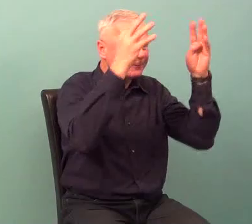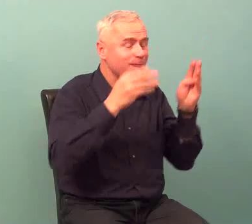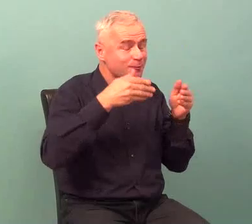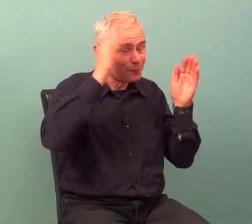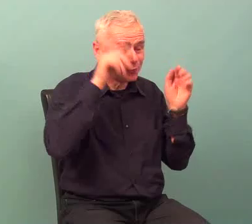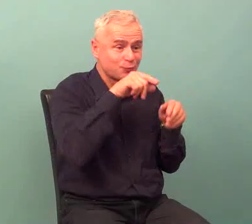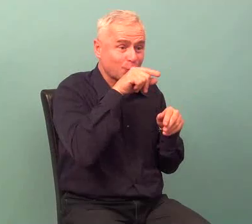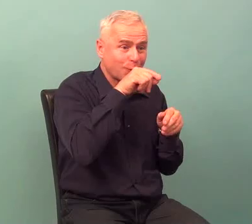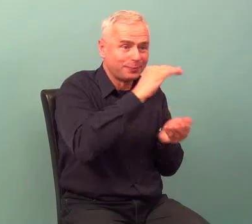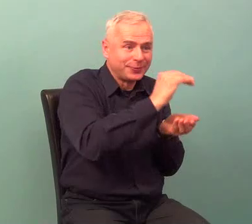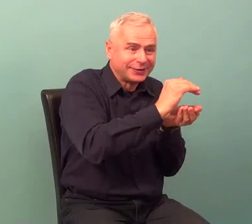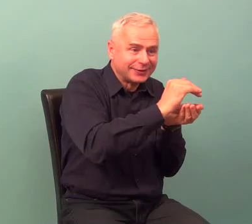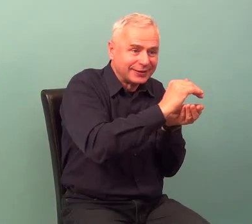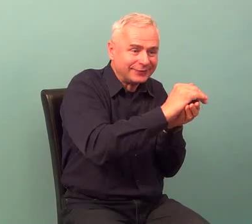W klatce siedzi mały ptaszek.